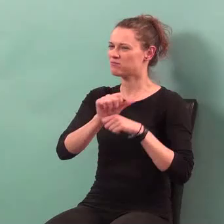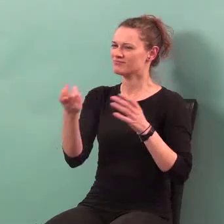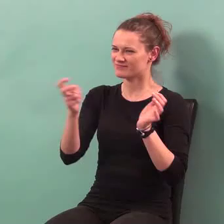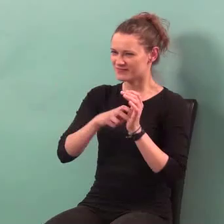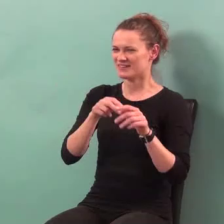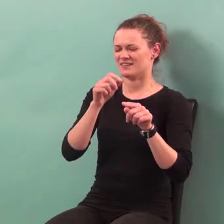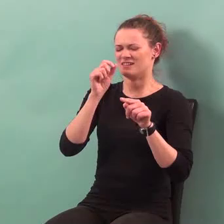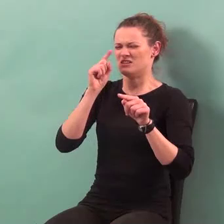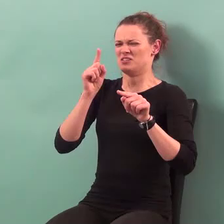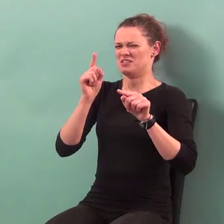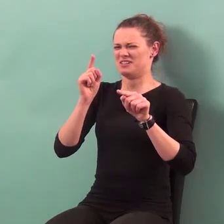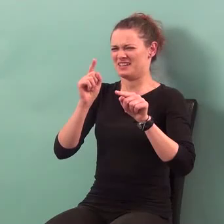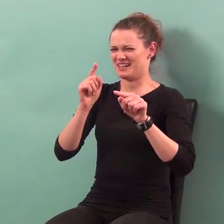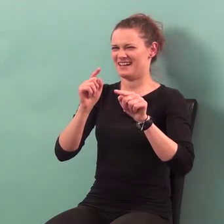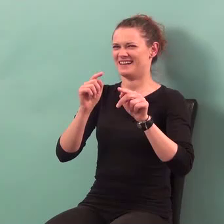Budzi się niechętnie...